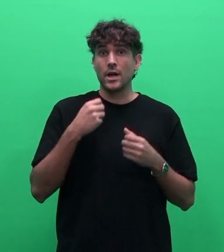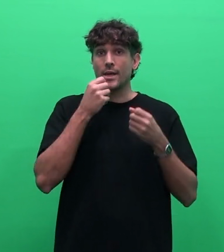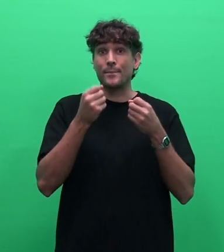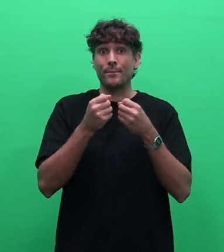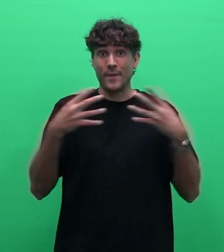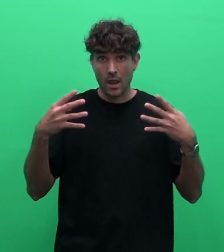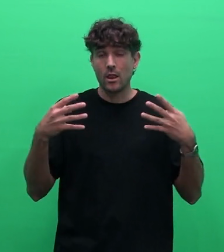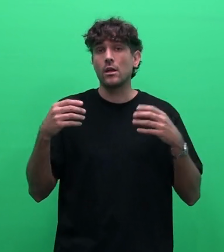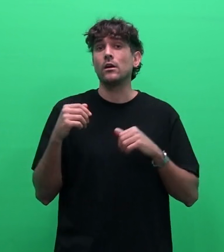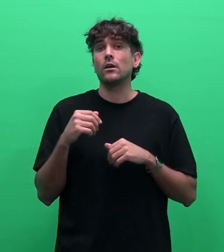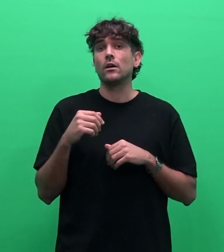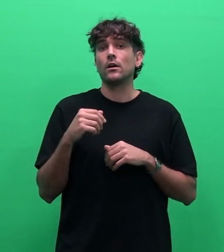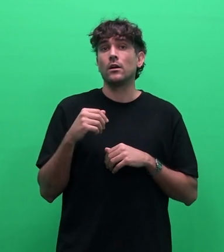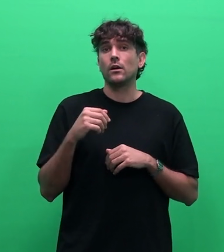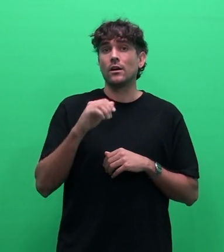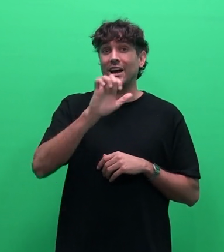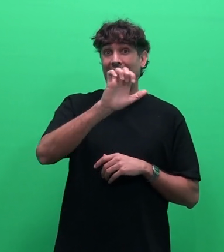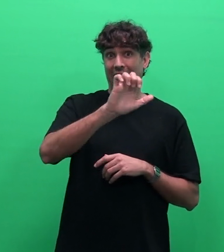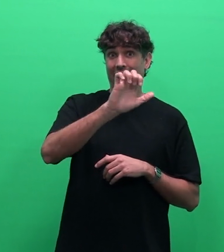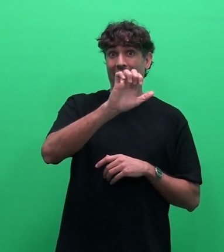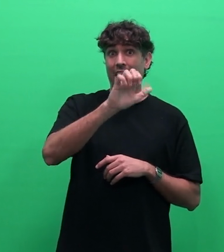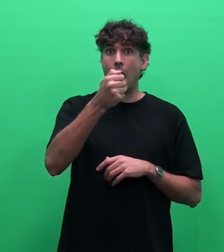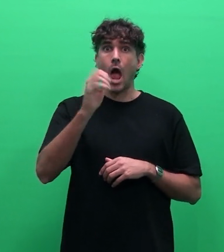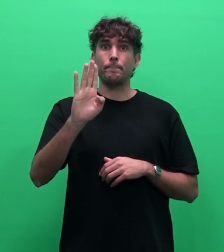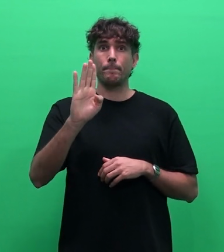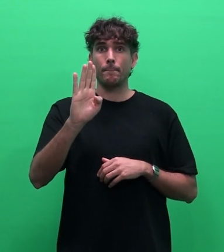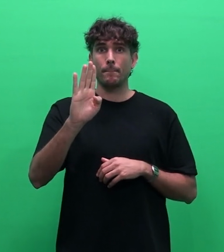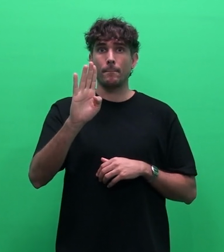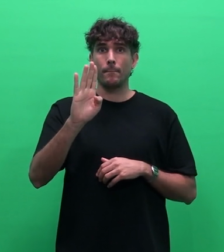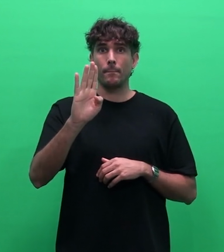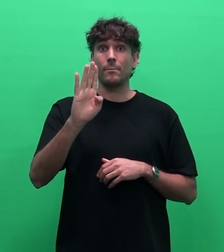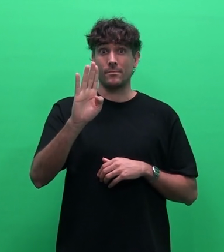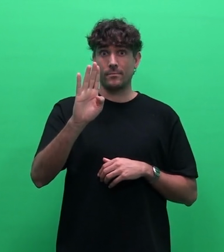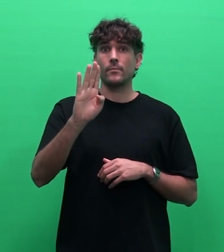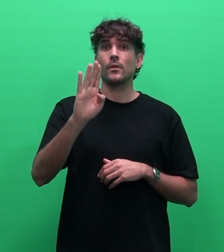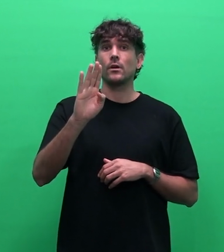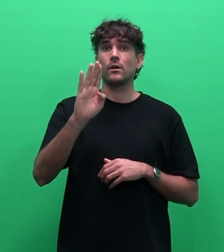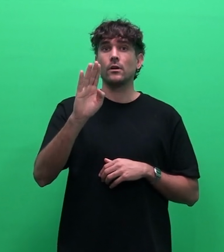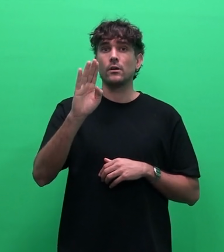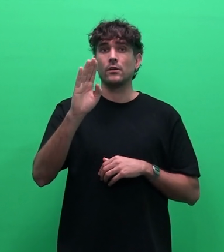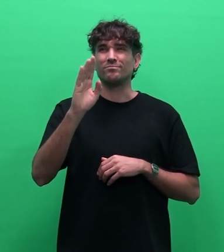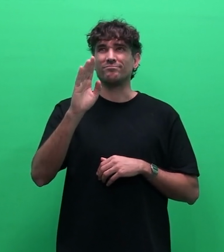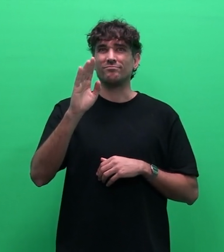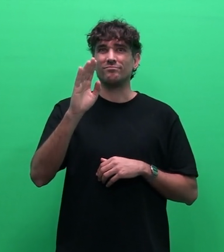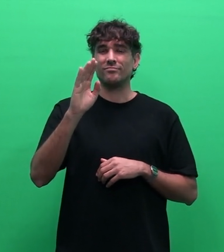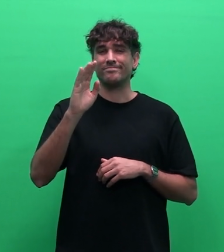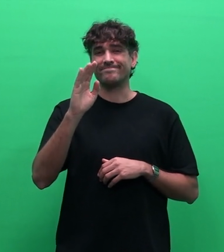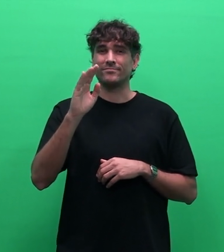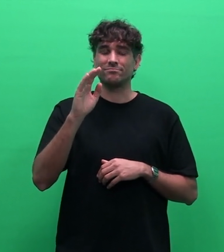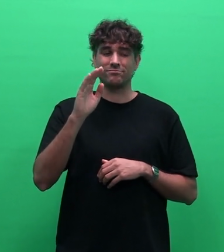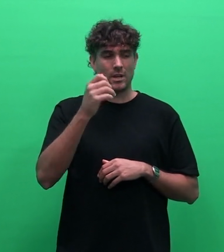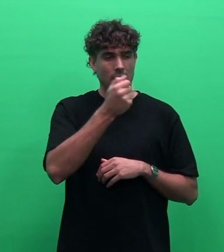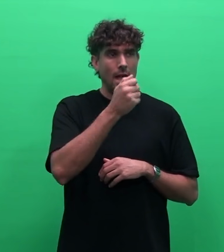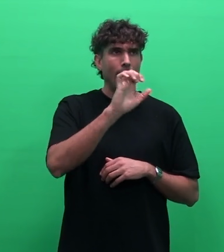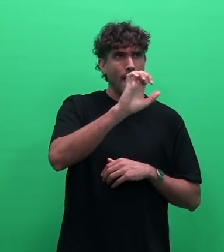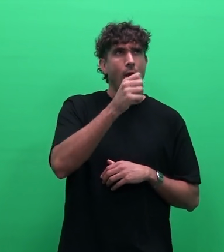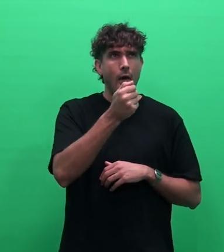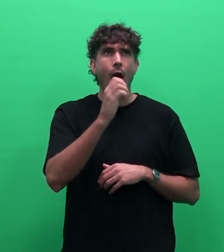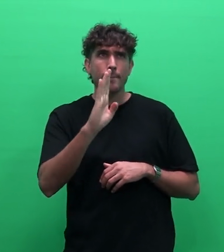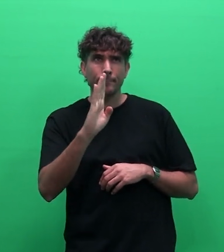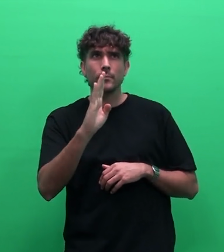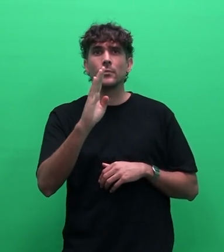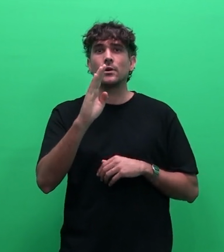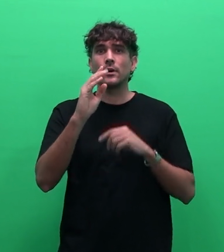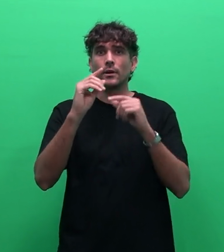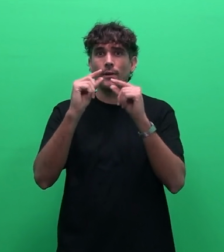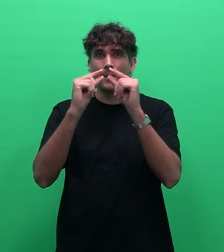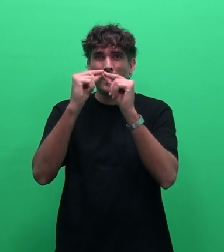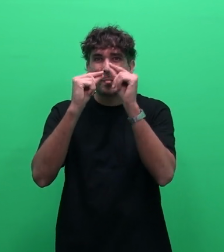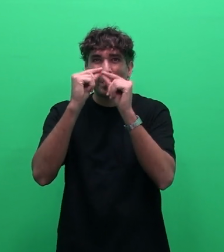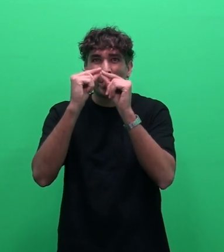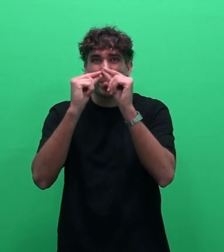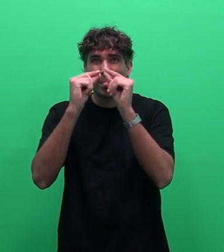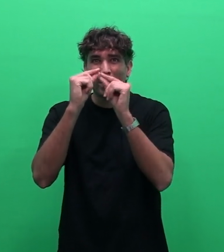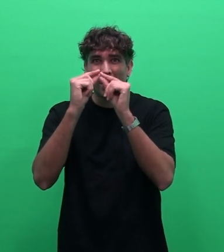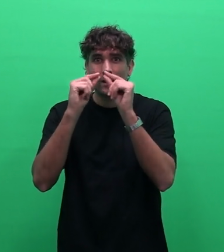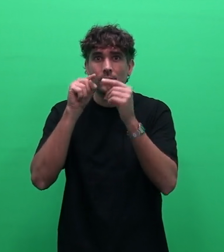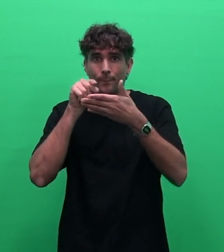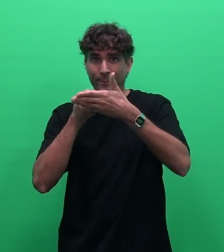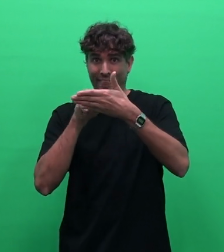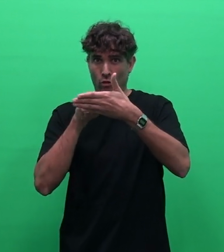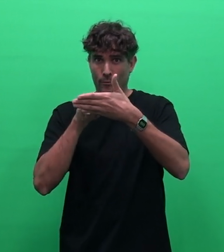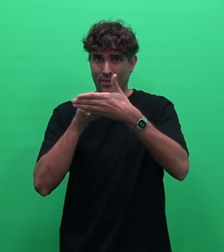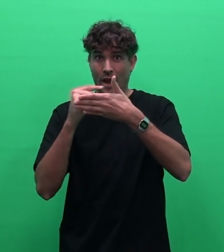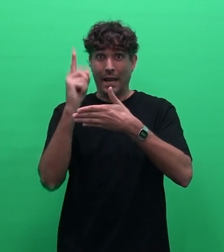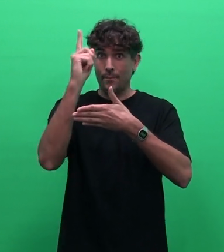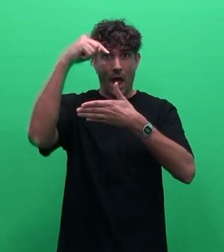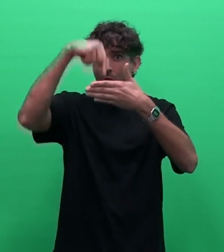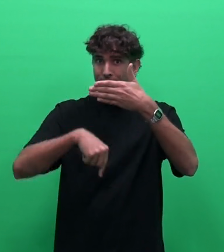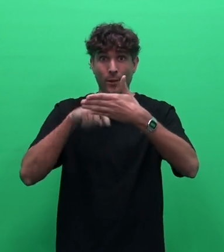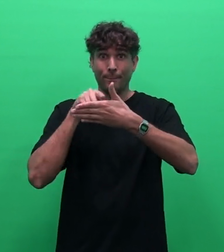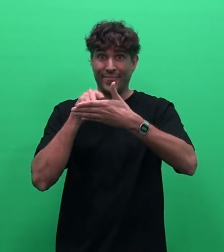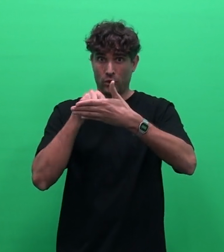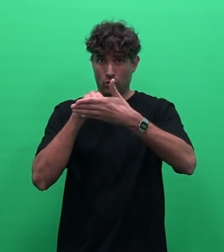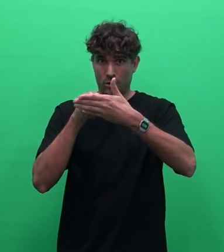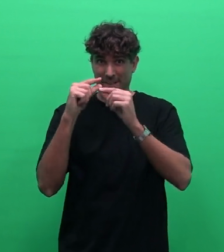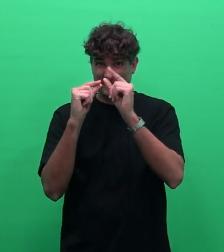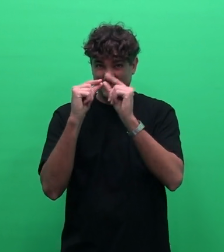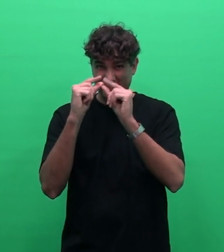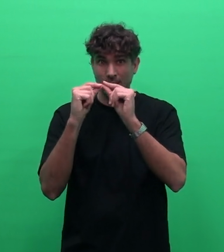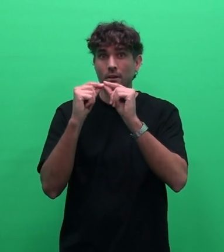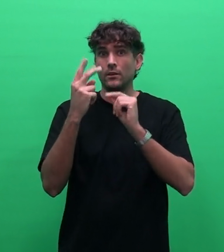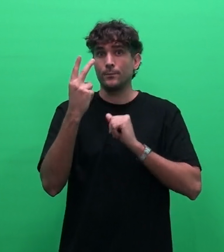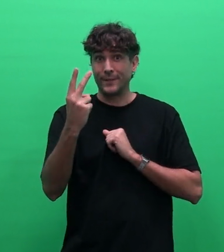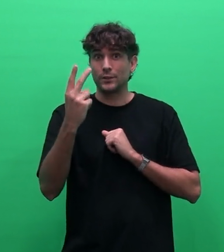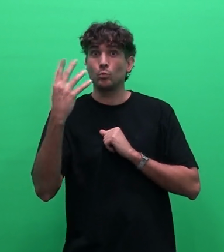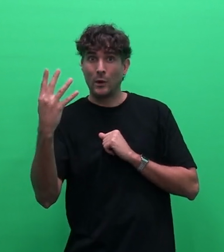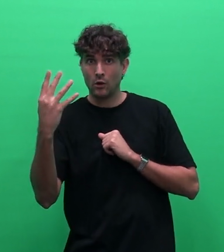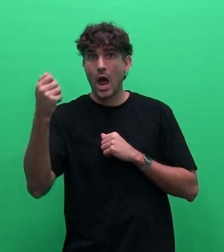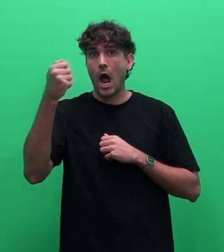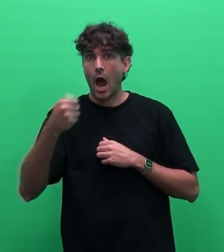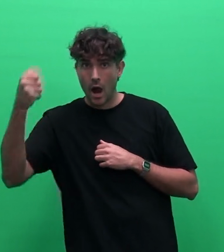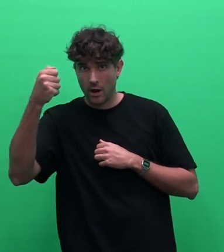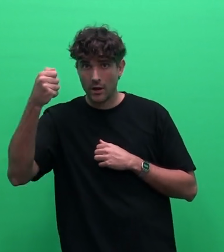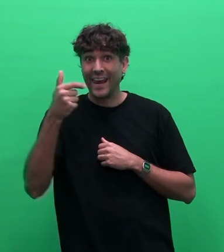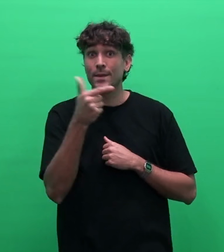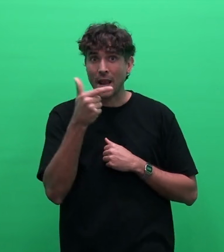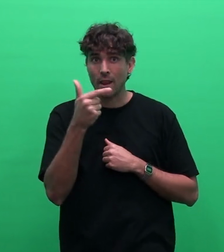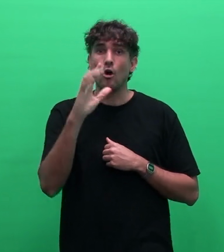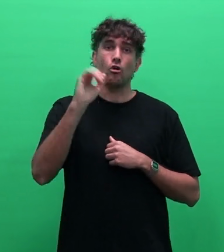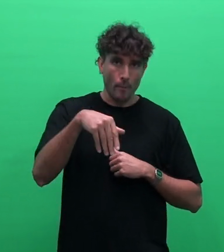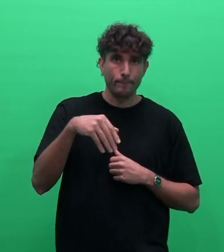El meu correu és EAP, ara no ho sé, EAP asterisc al mig, ni a dalt ni a baix, al mig, vint-i-quatre arrova gmail com.